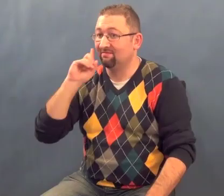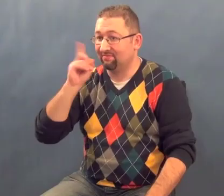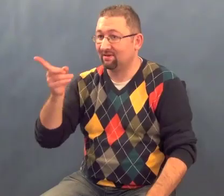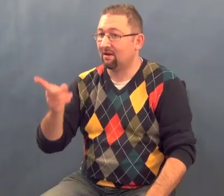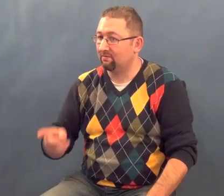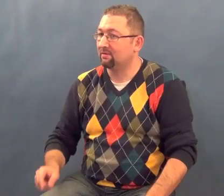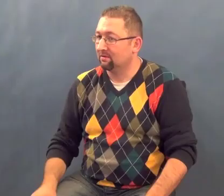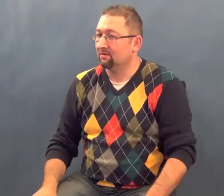Prawda.